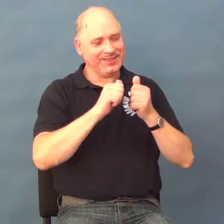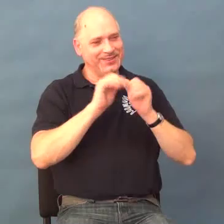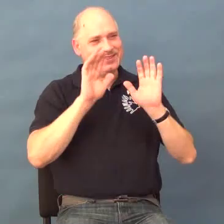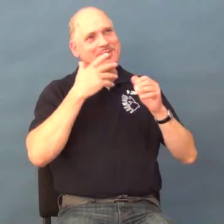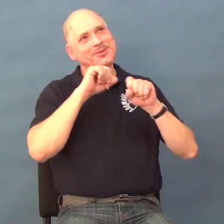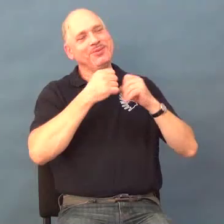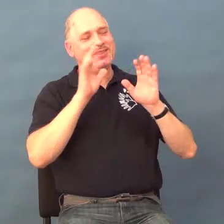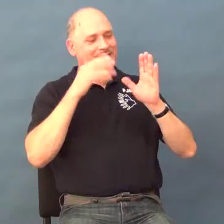Popsuty, nieważne.